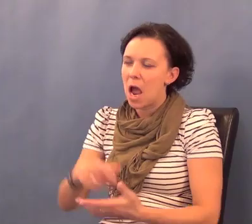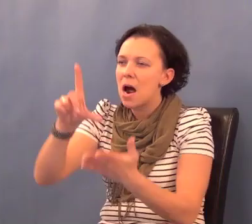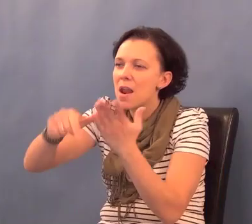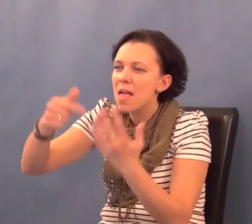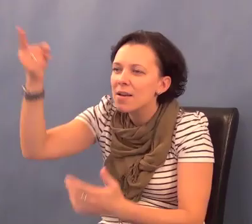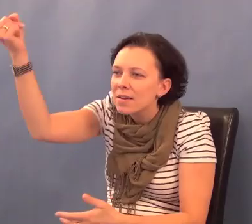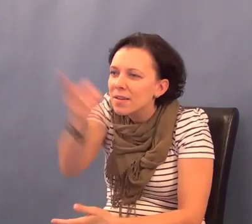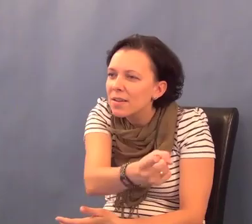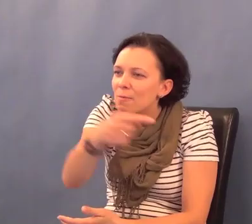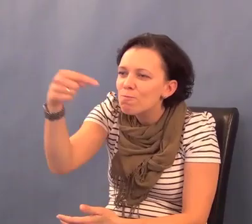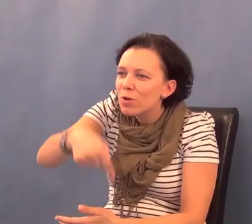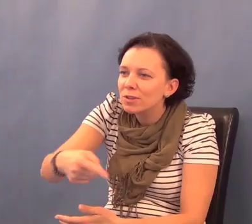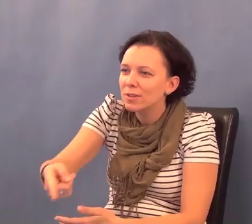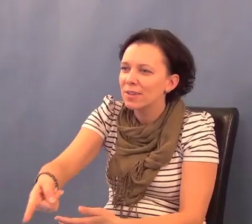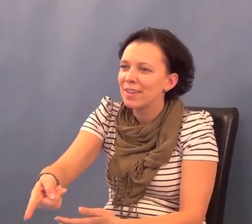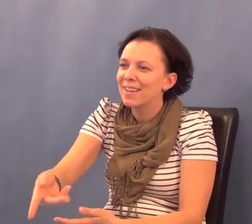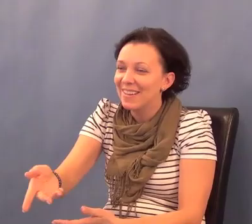Ale to musi być przekreślony znak.